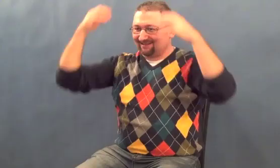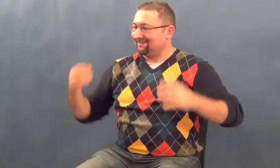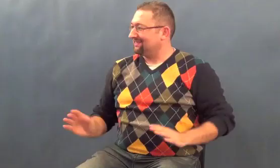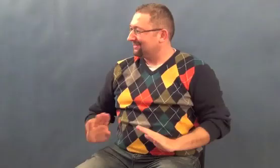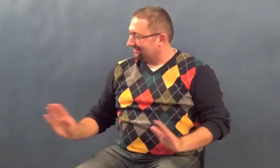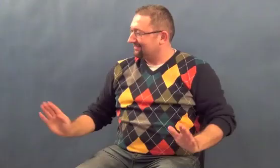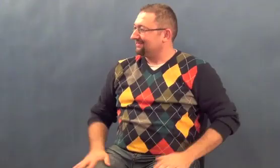Koniec.